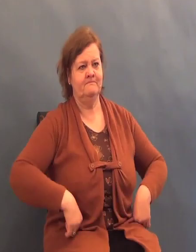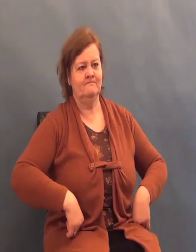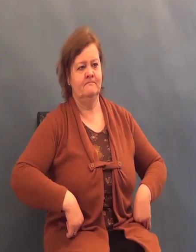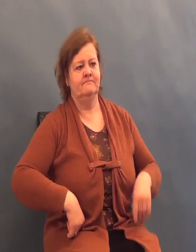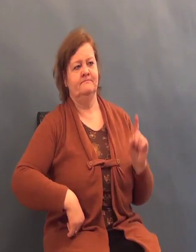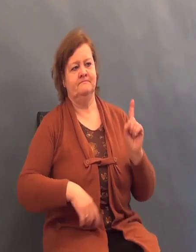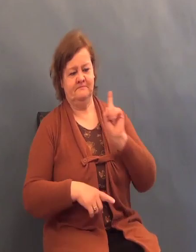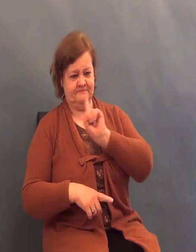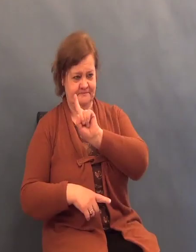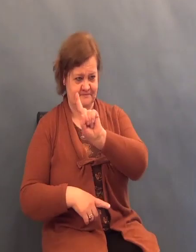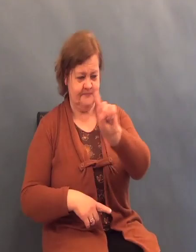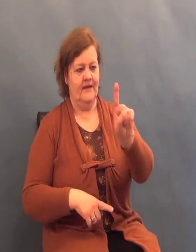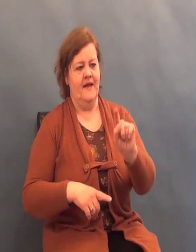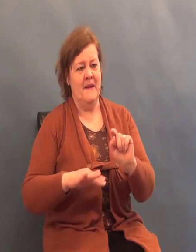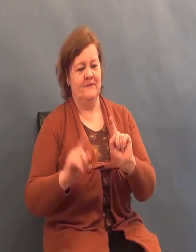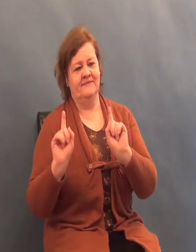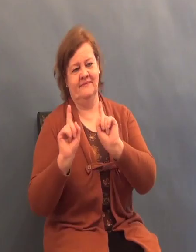Charlie odchodzi, spotyka małą i dalej idą razem.